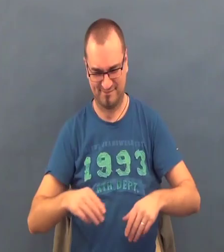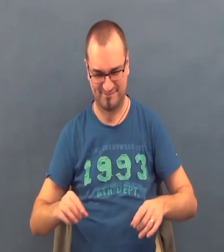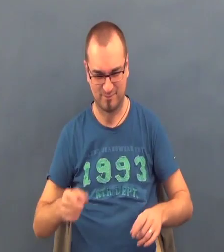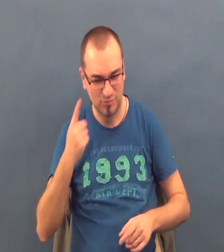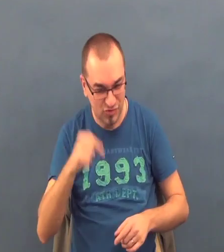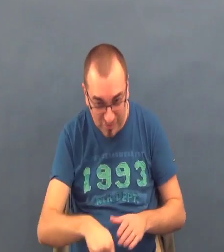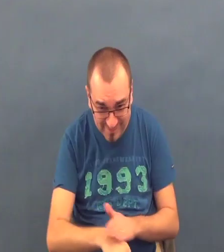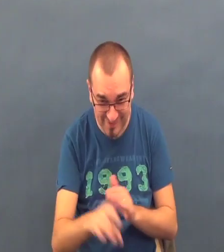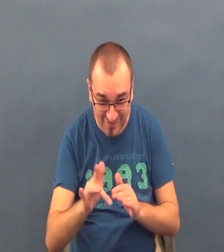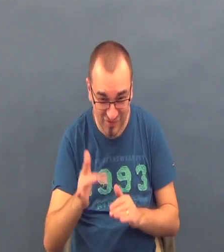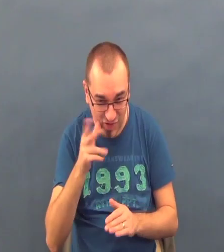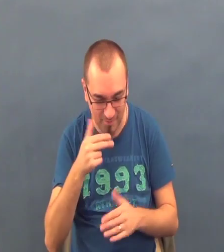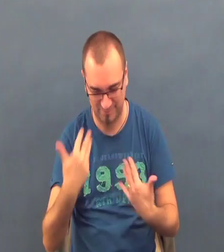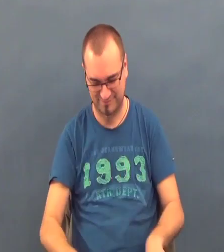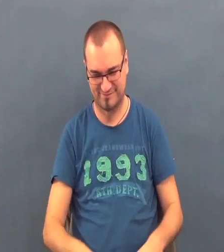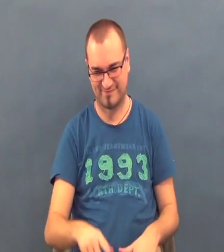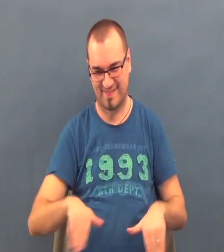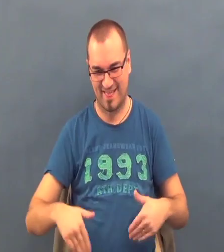Myślał, że w środku jest żaba, a okazało się, że kret.